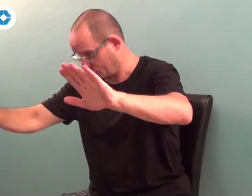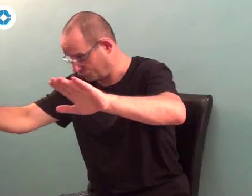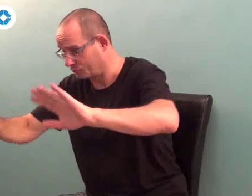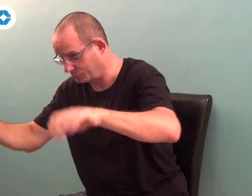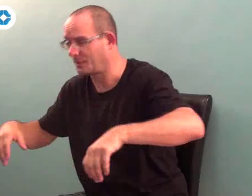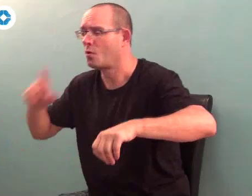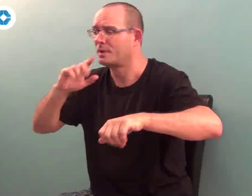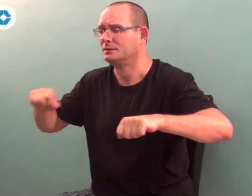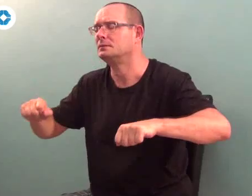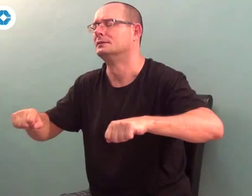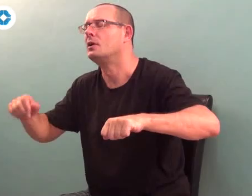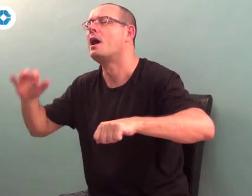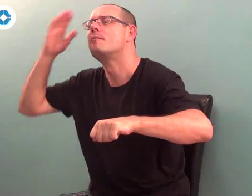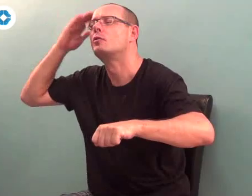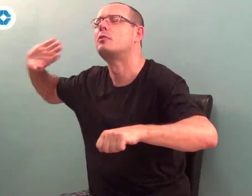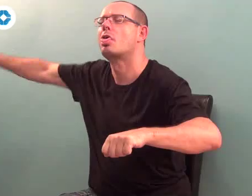I chłopak zaczął się oddalać, prowadząc rower, a kapelusz został.